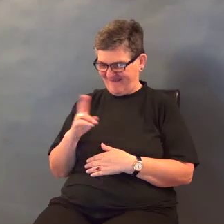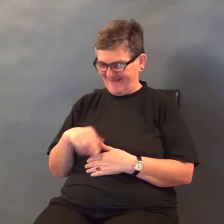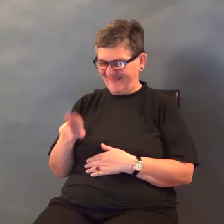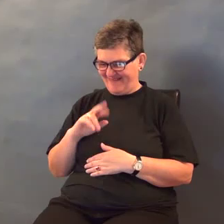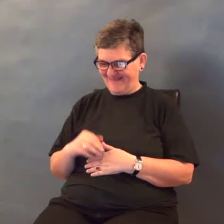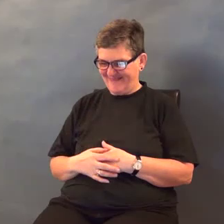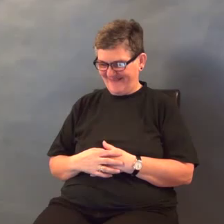Koło.